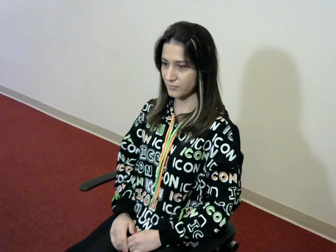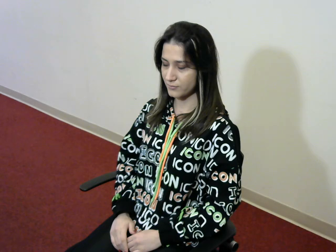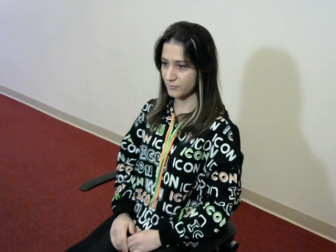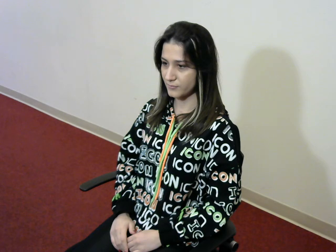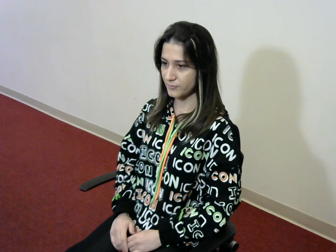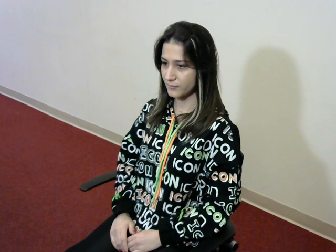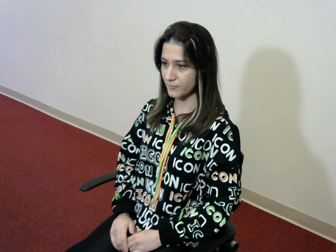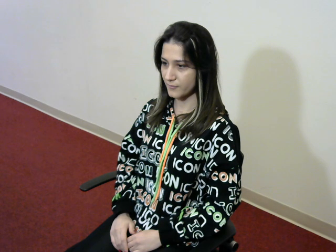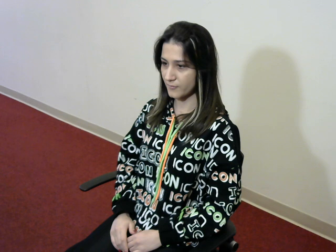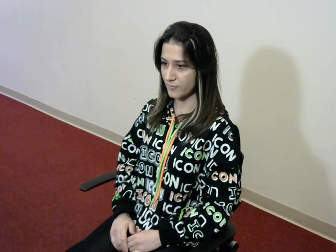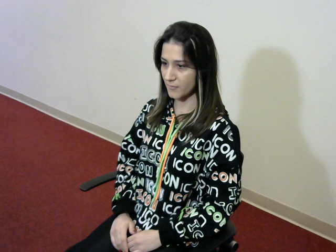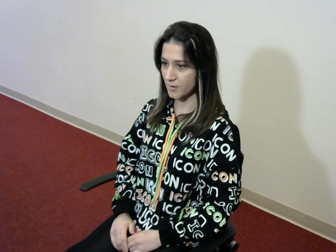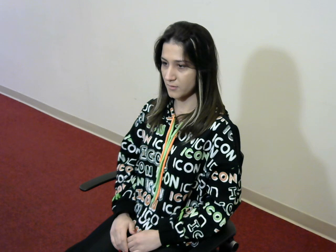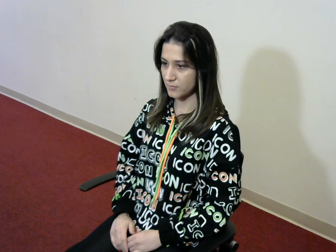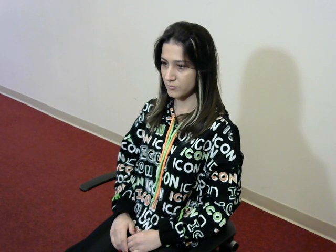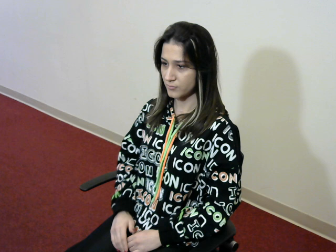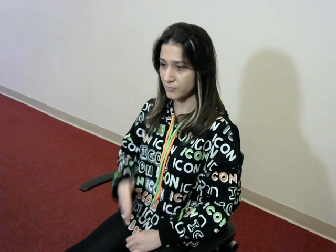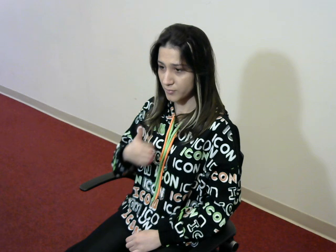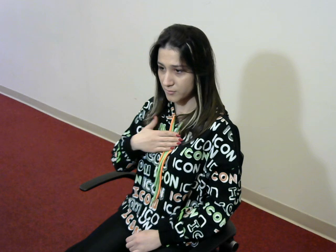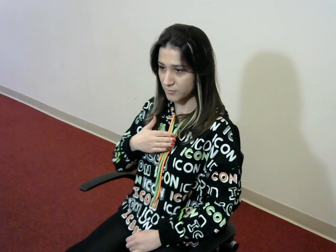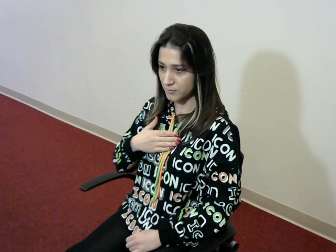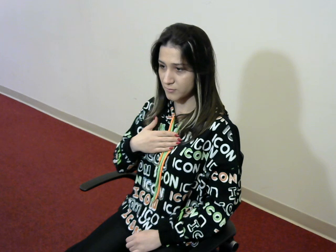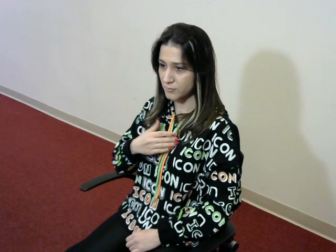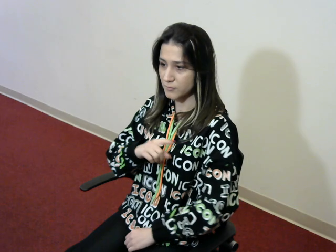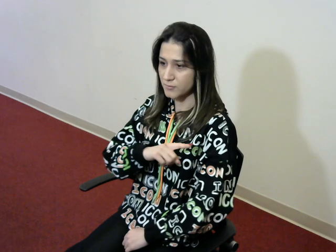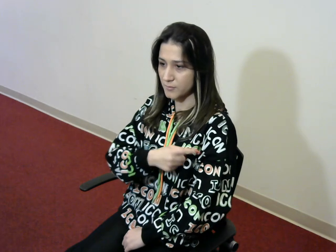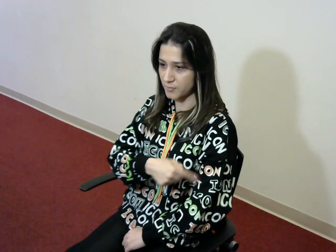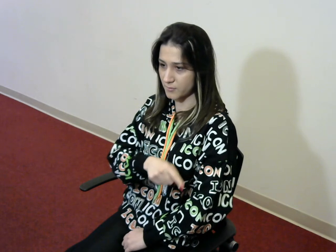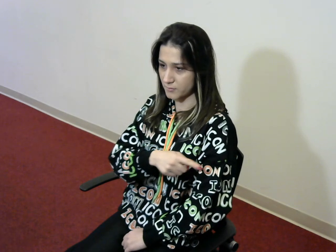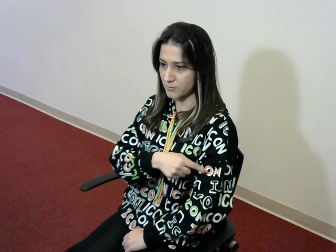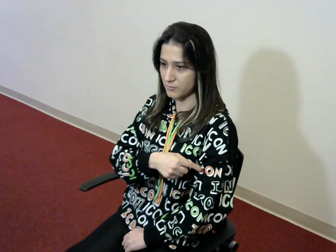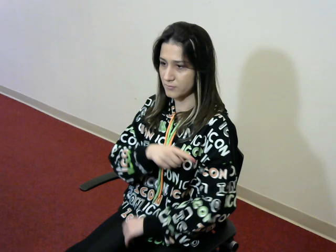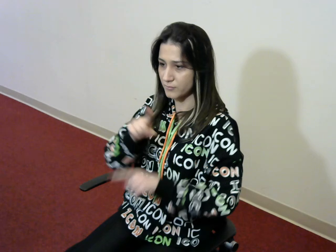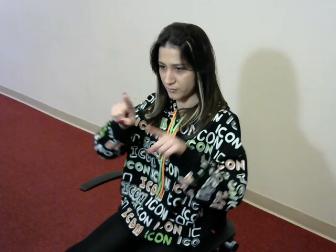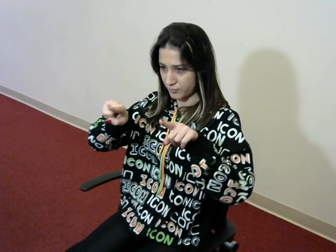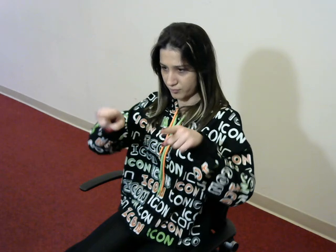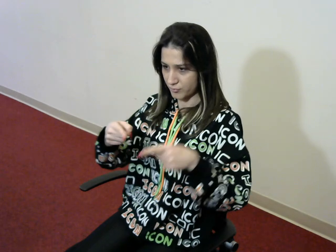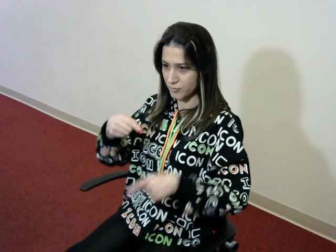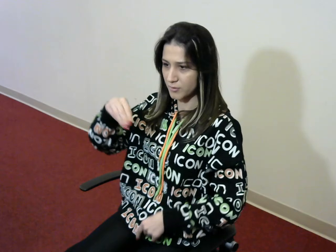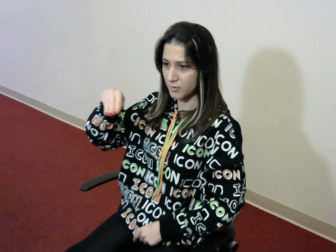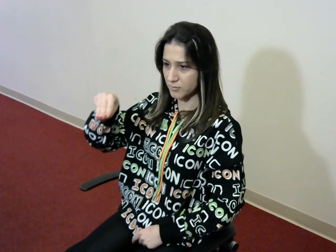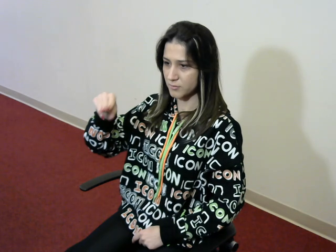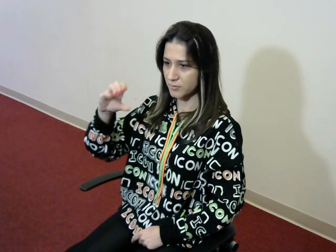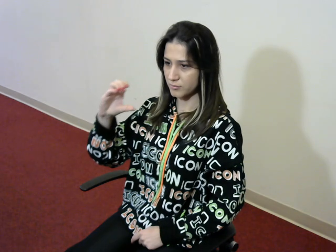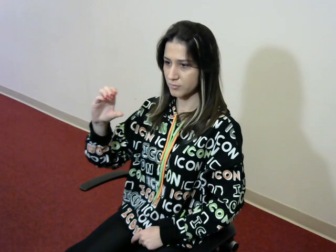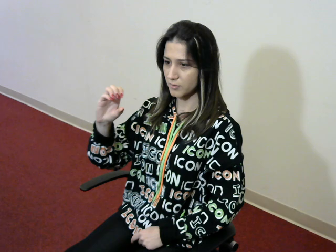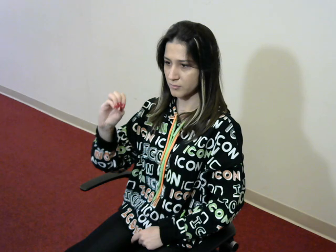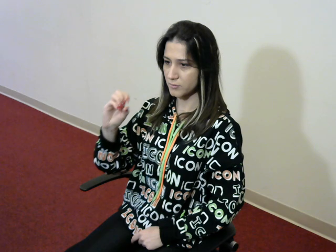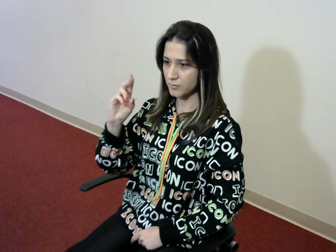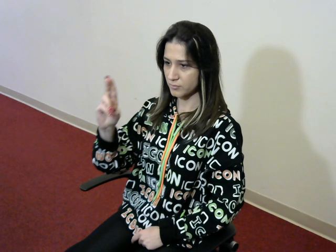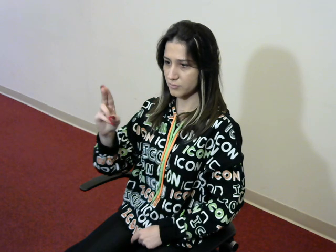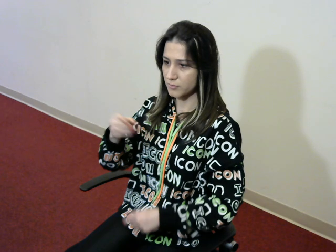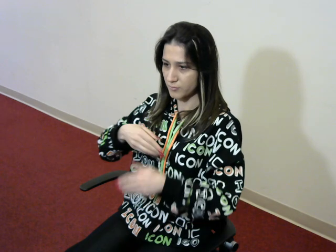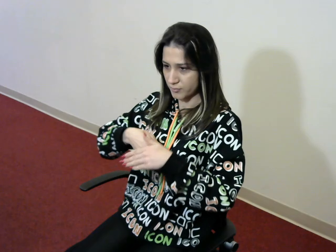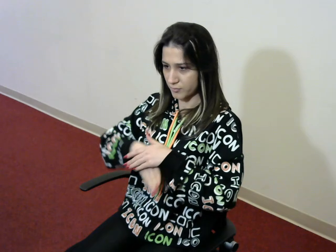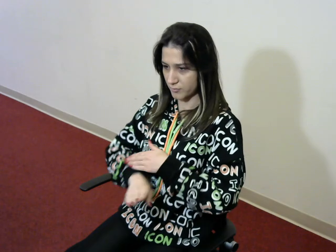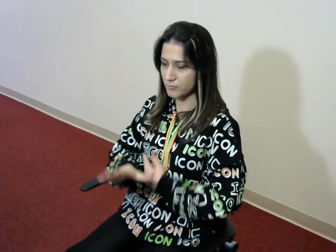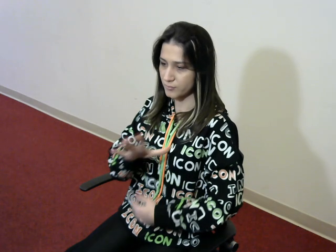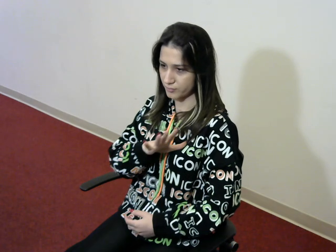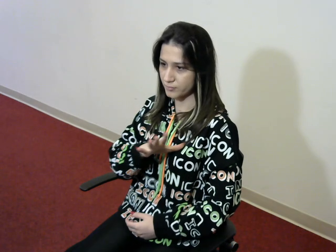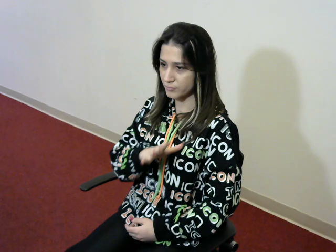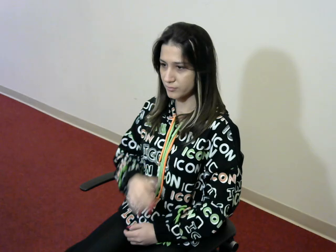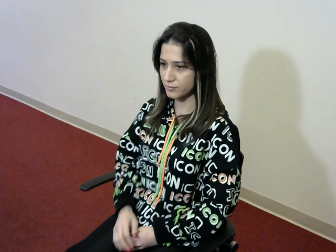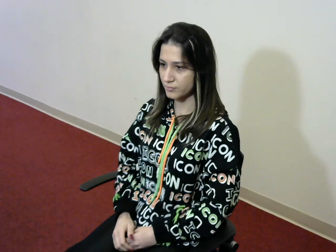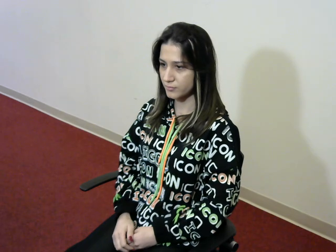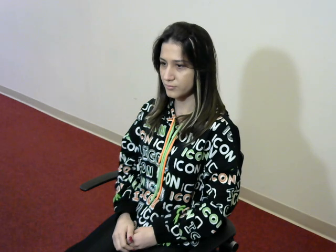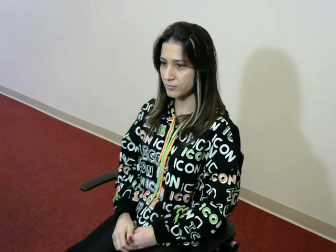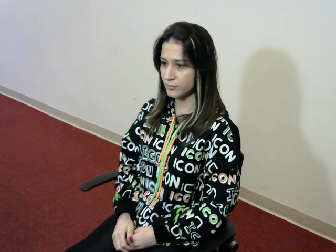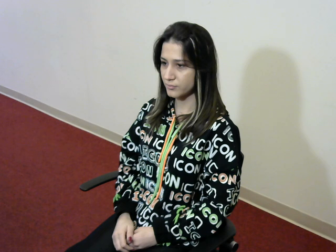Mən poliklinikaya (TSEK-ə) getmişəm